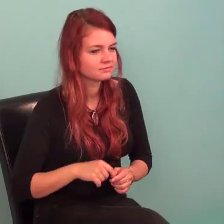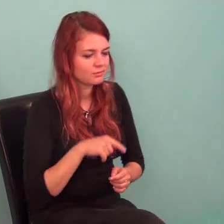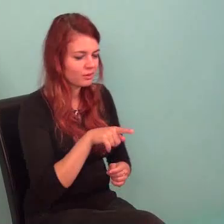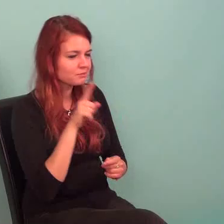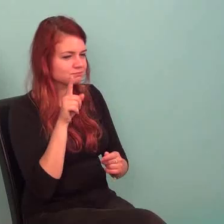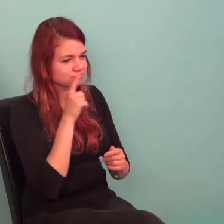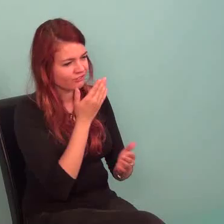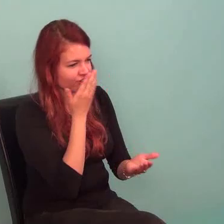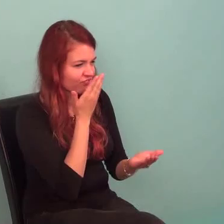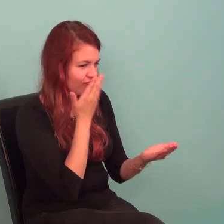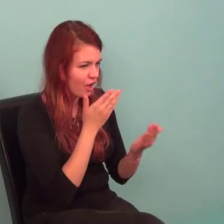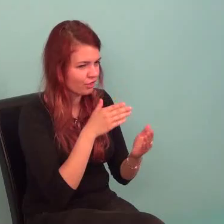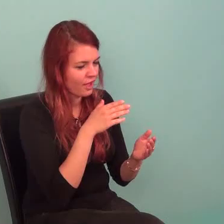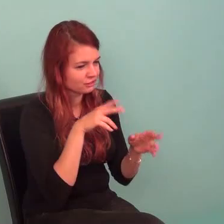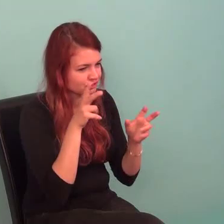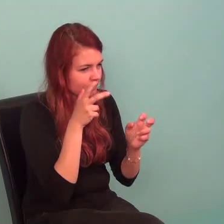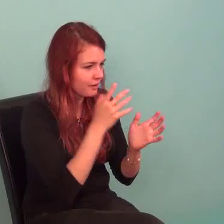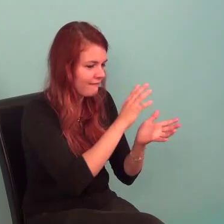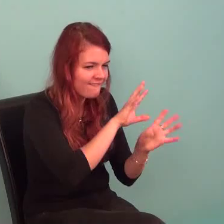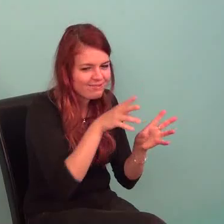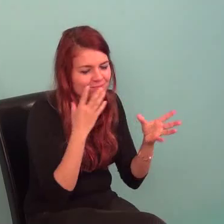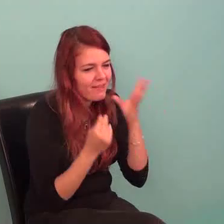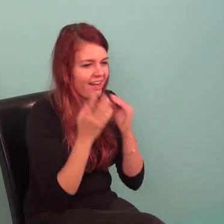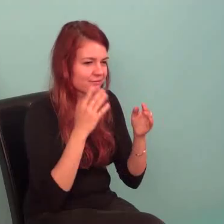To wygląda tak, jakby chłopiec bawił się z żabą.